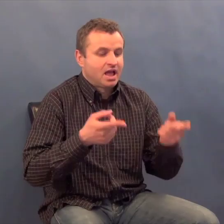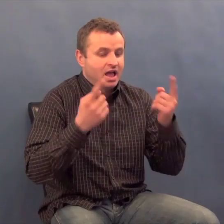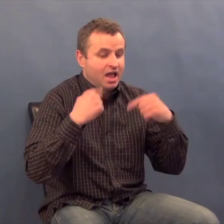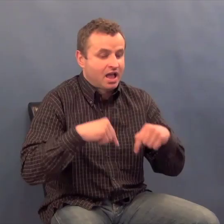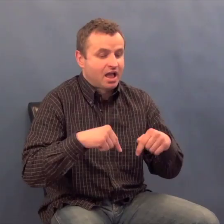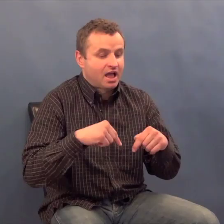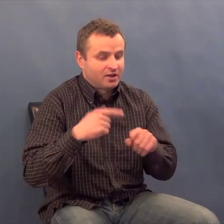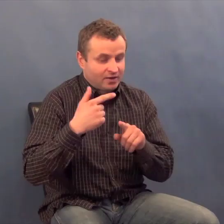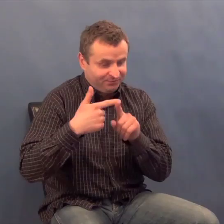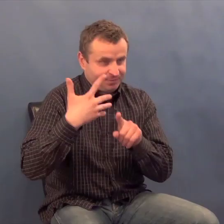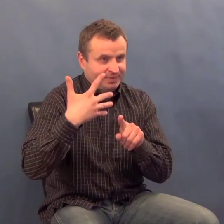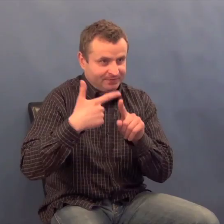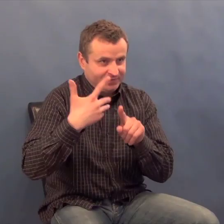Następny, dwudziesty piąty.